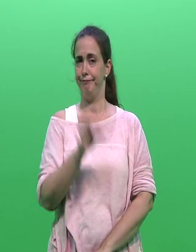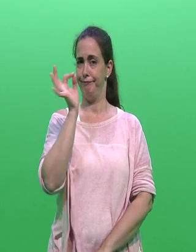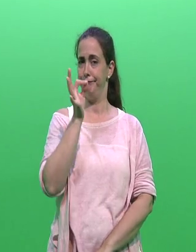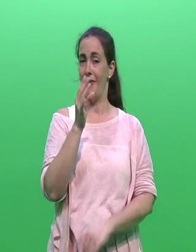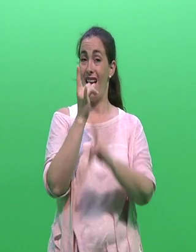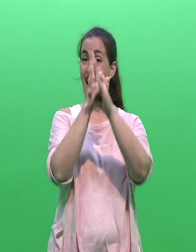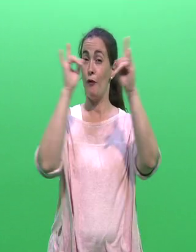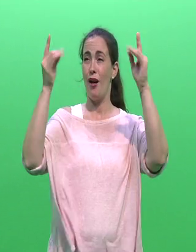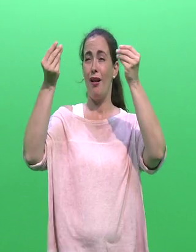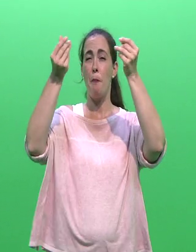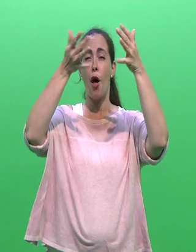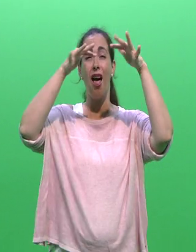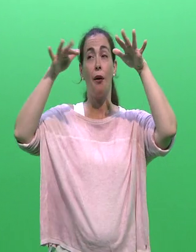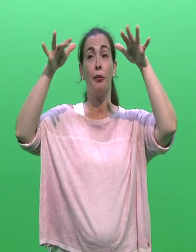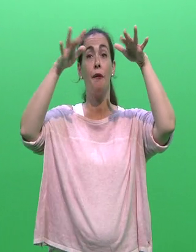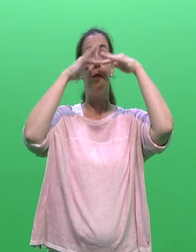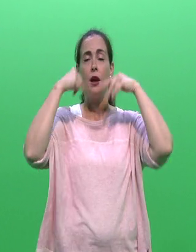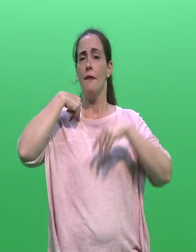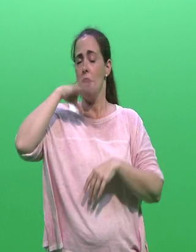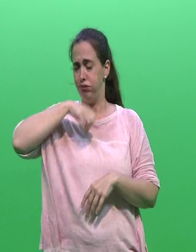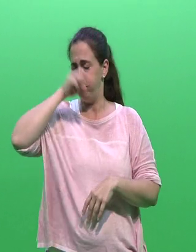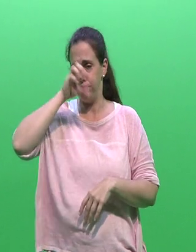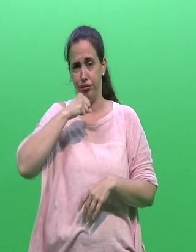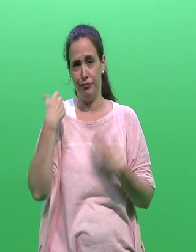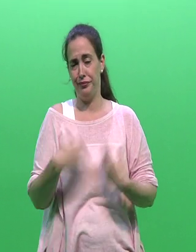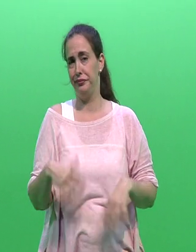Sí, si hi ha pol·len dels arbres, esternudo força.